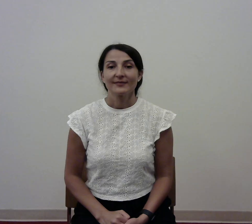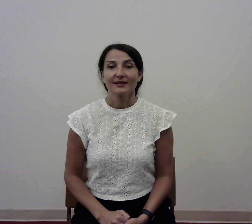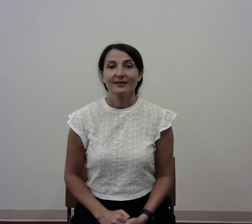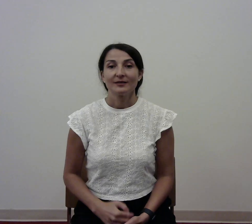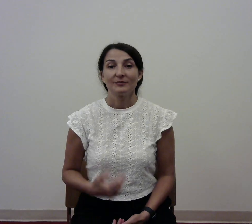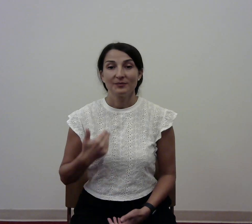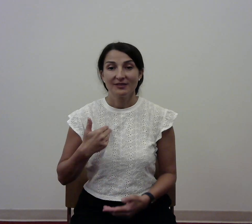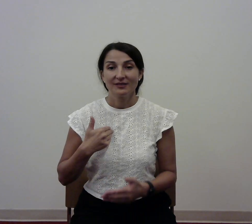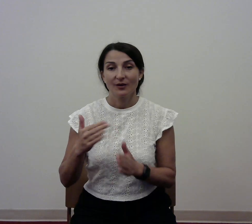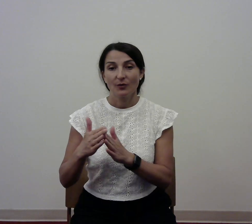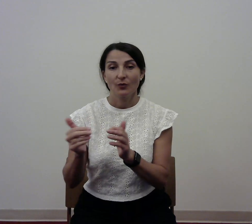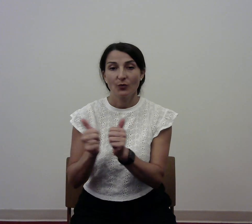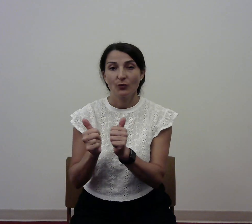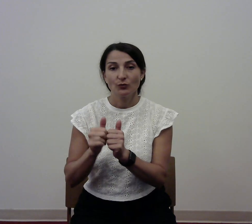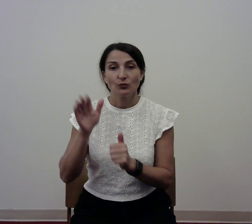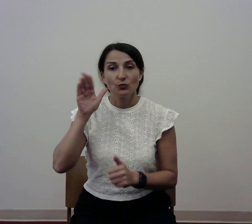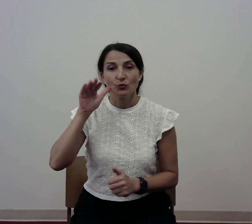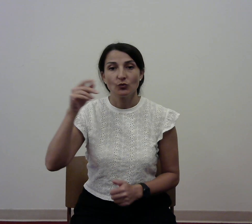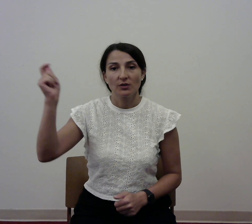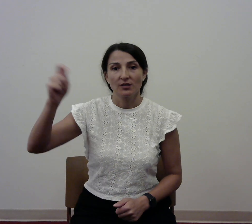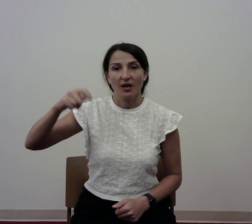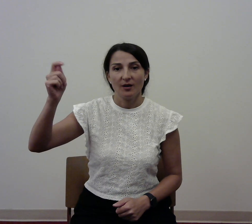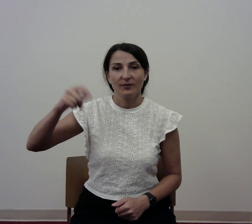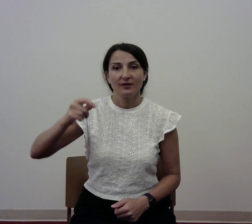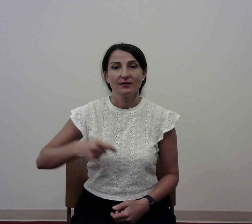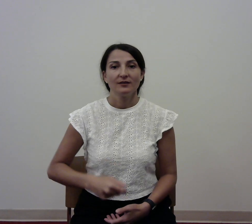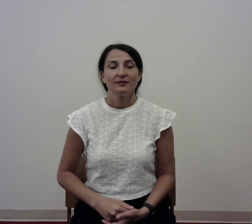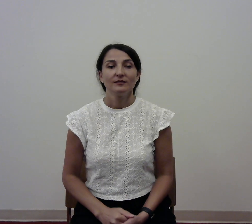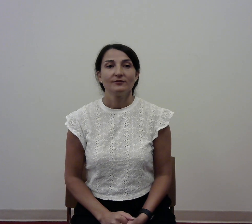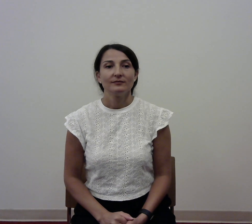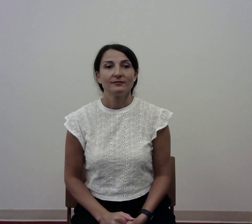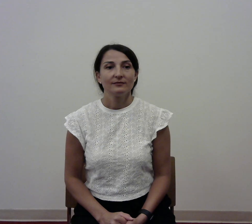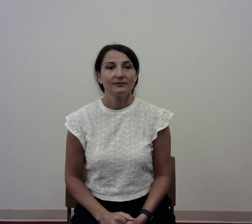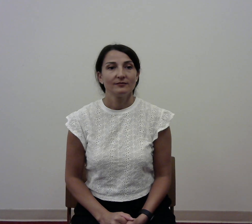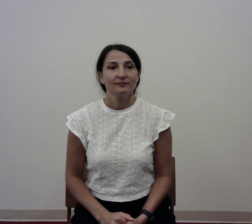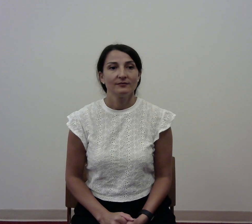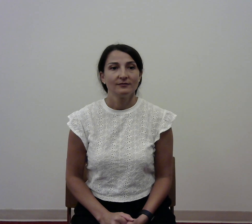Bizə qonşudan su damır